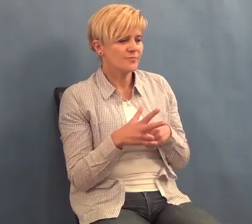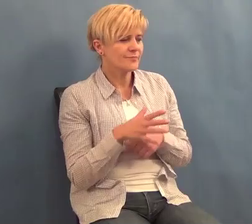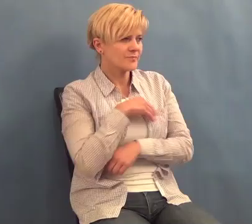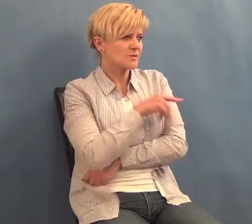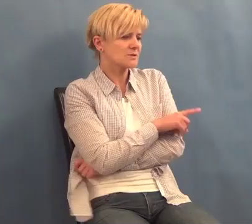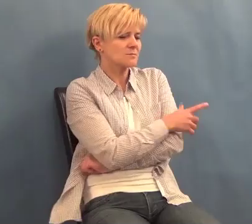Też tak można.